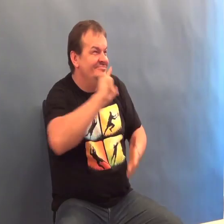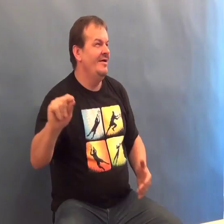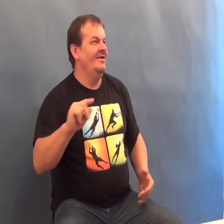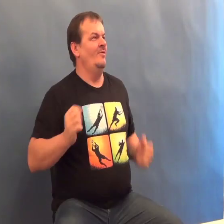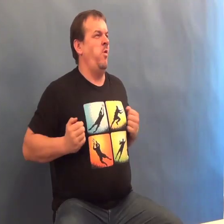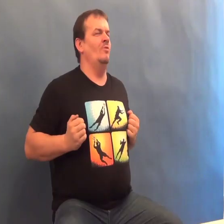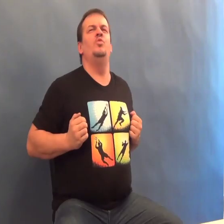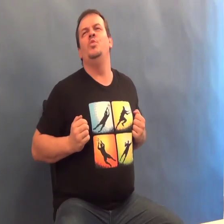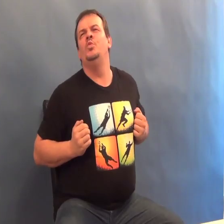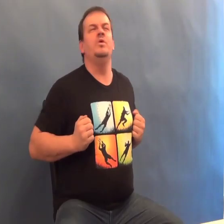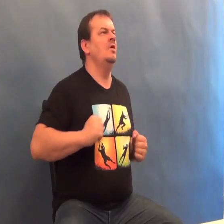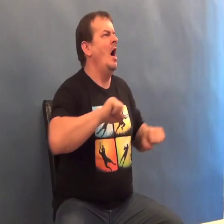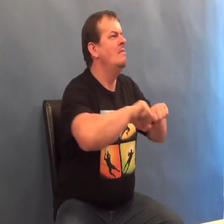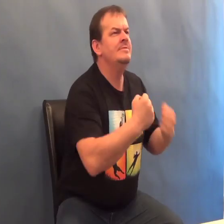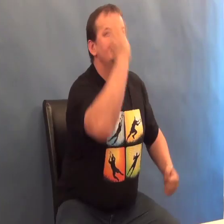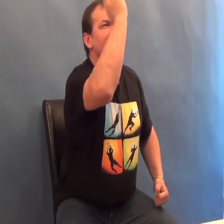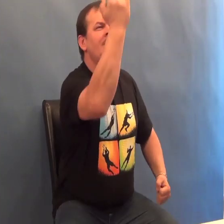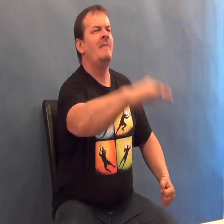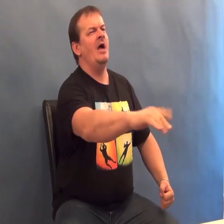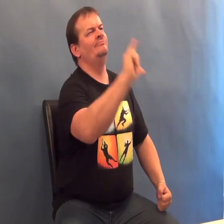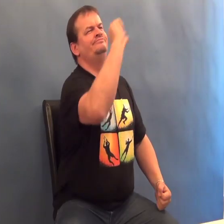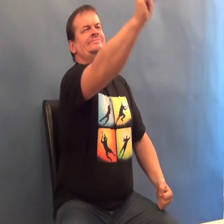A Charlie Chaplin idzie i widzi rozbite okno, krzyczy na uciekającego małego.